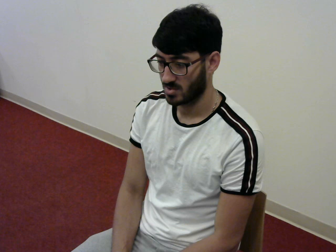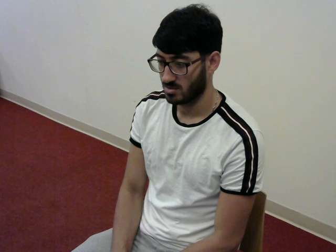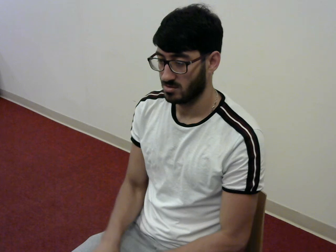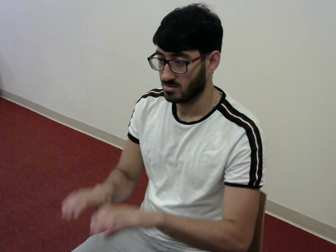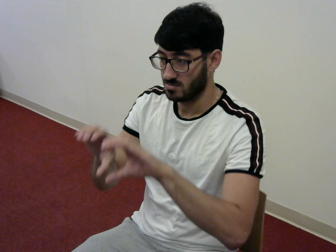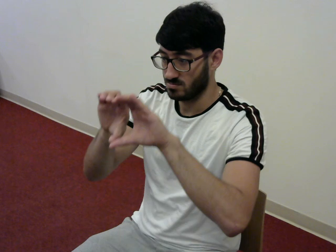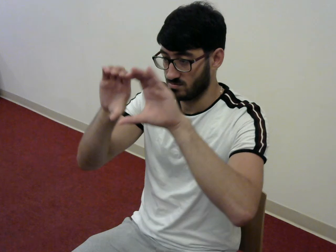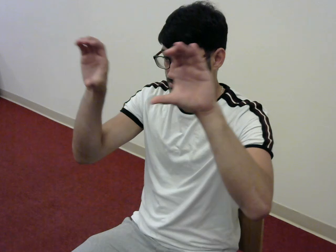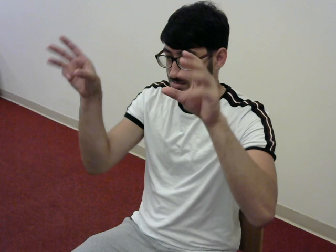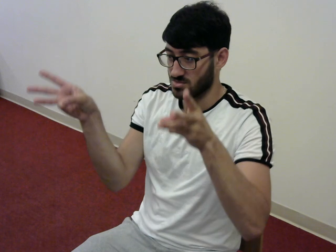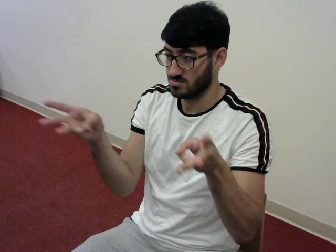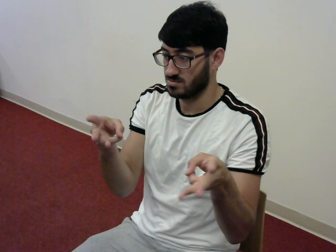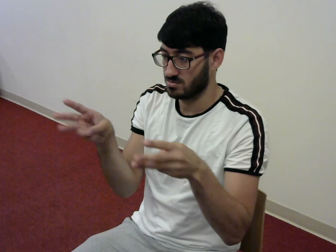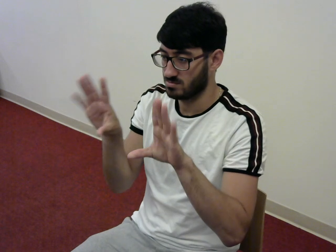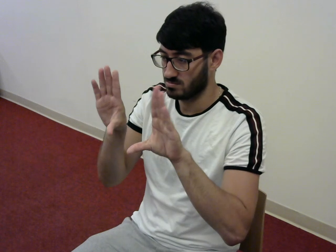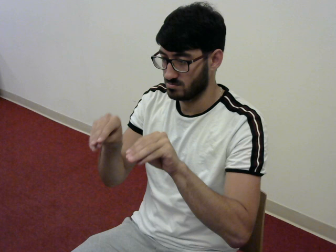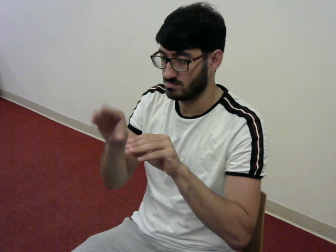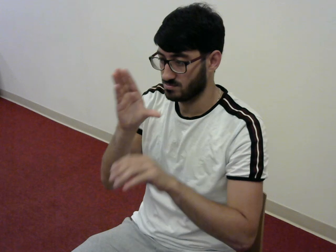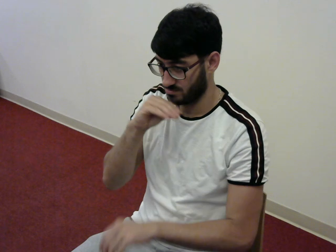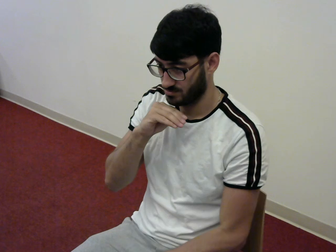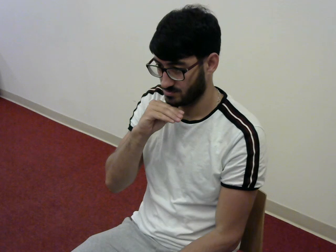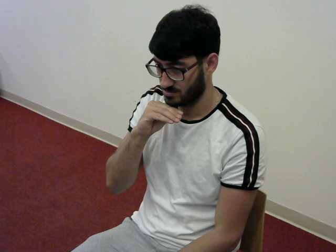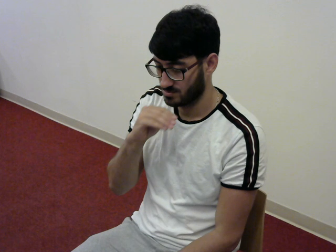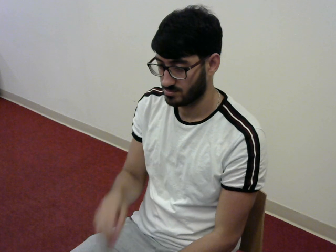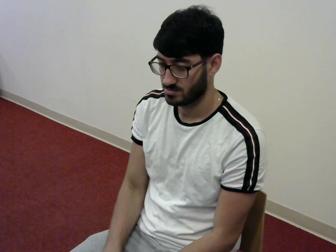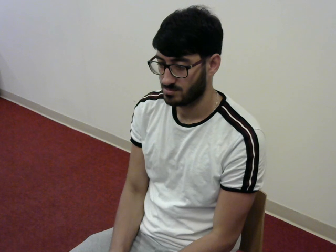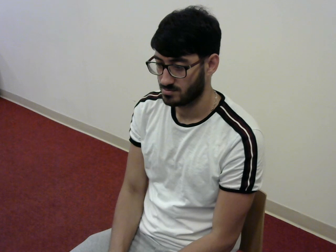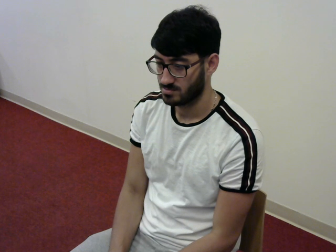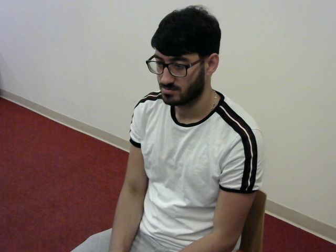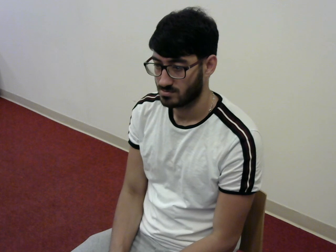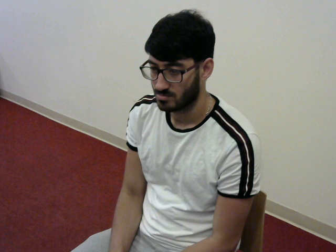Kondisioneri söndürə bilərsinizmi?